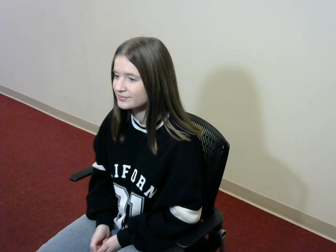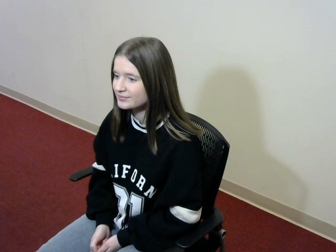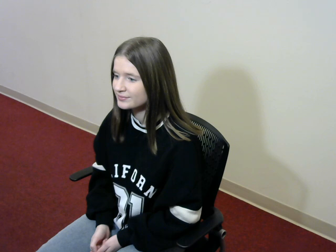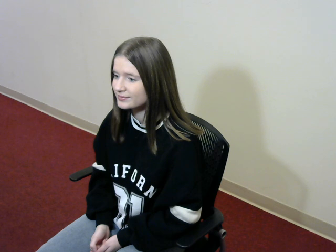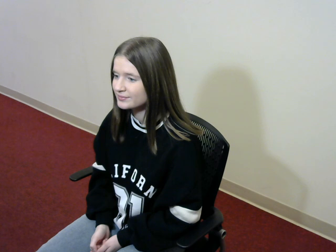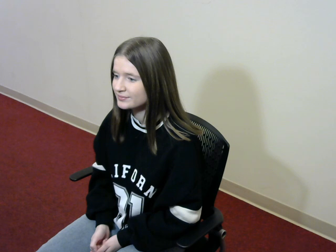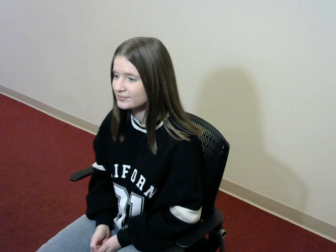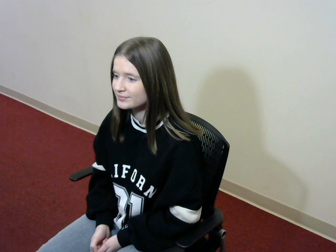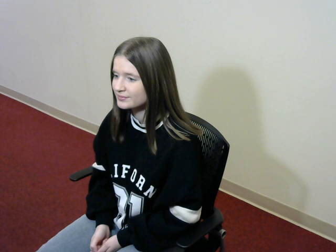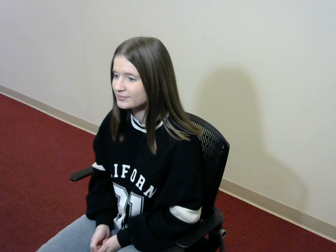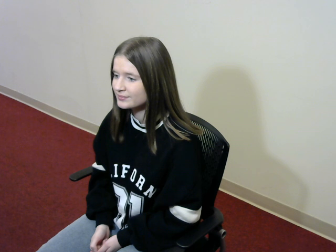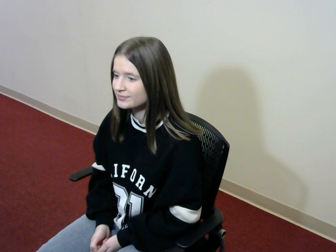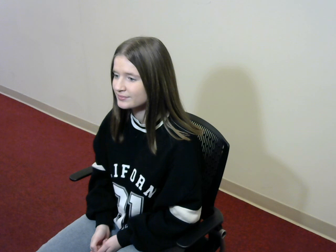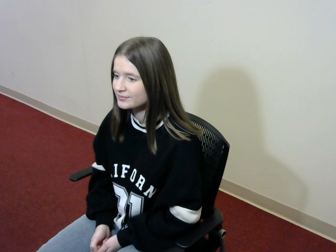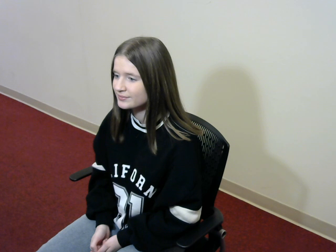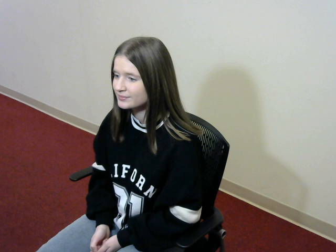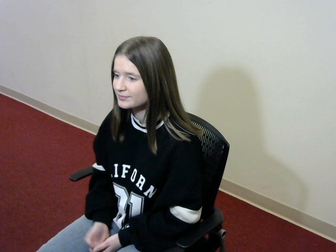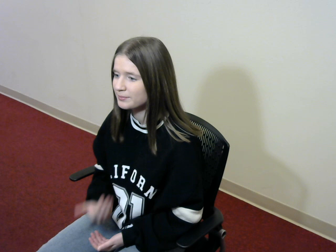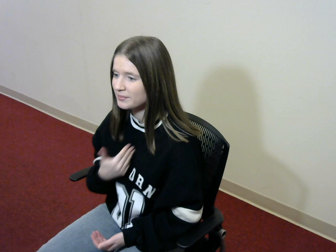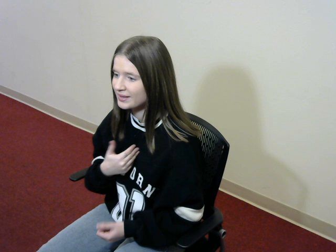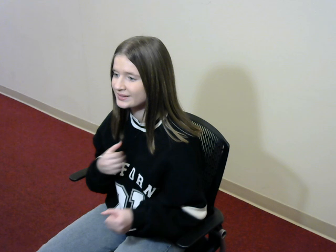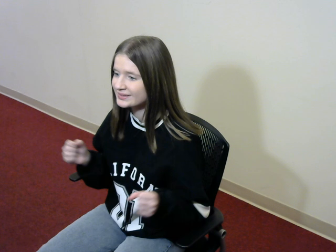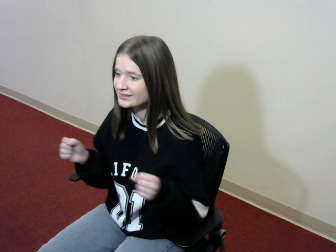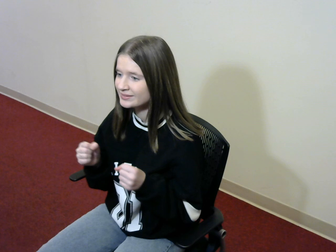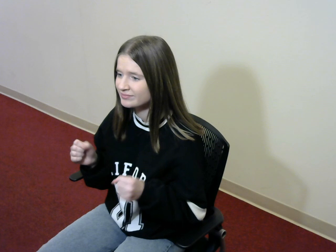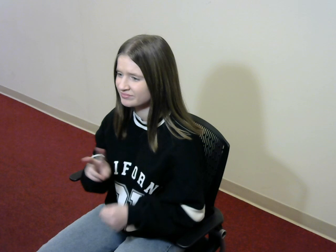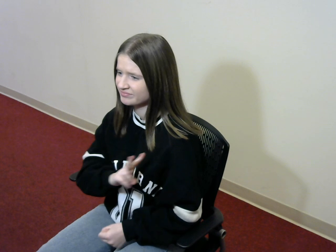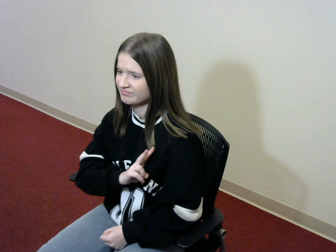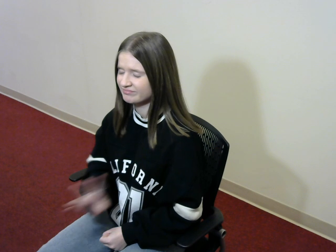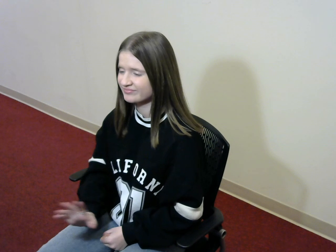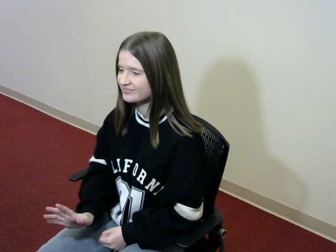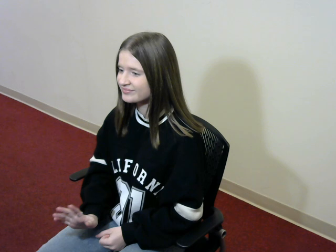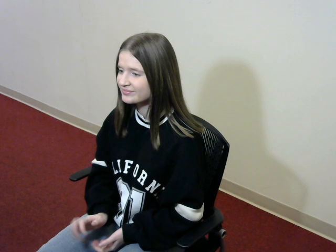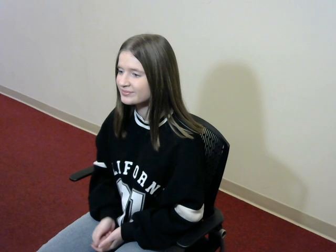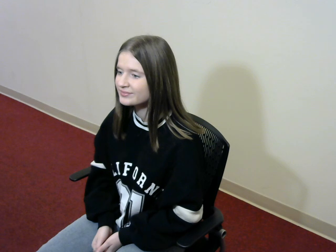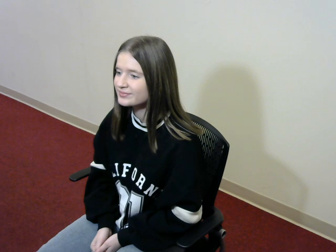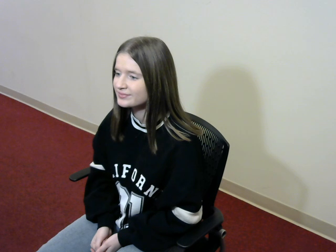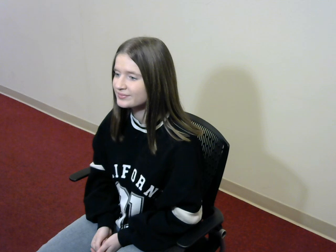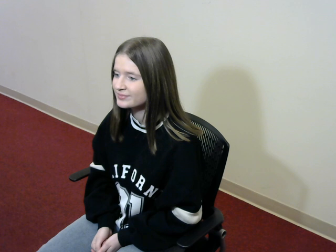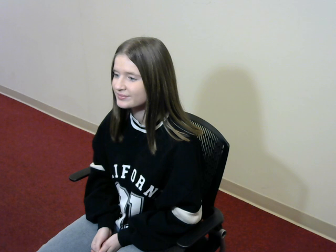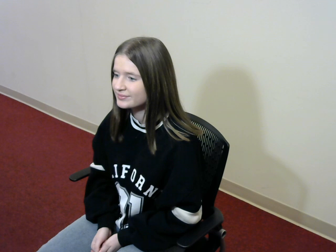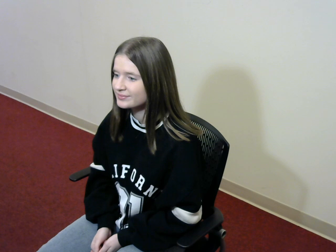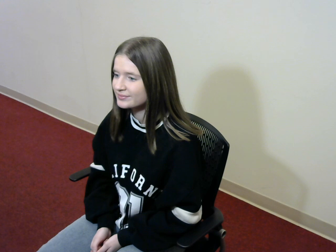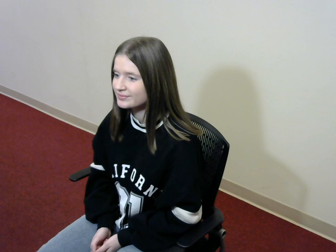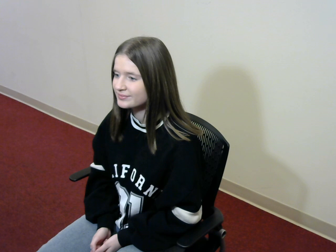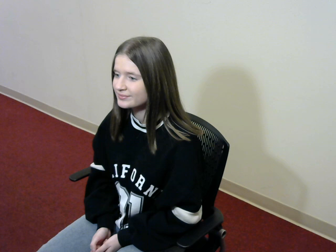Mən qışı sevmirəm